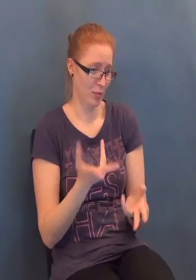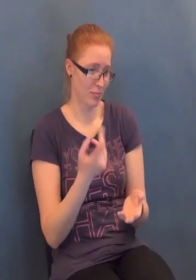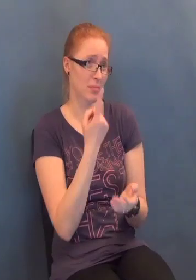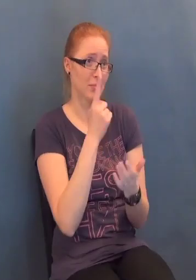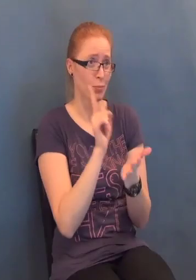Super, okej.